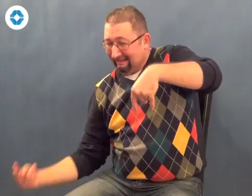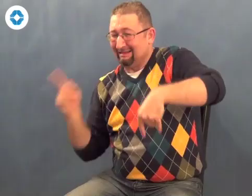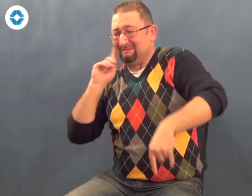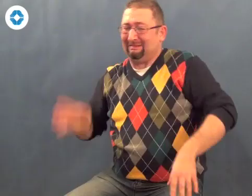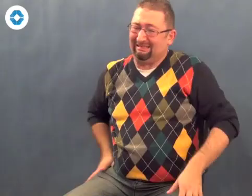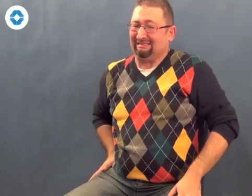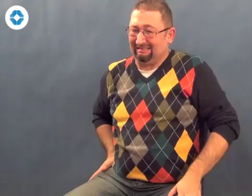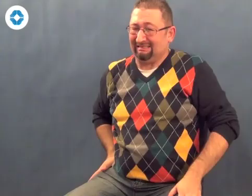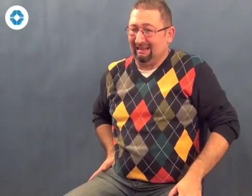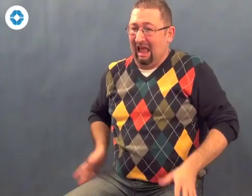Chłopiec jest obolały.